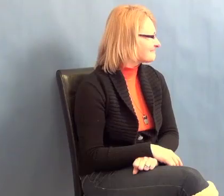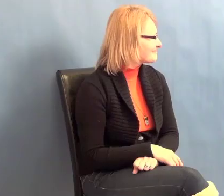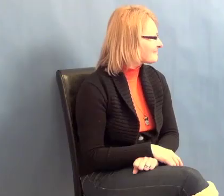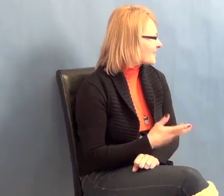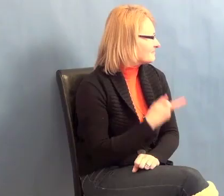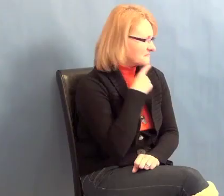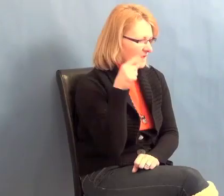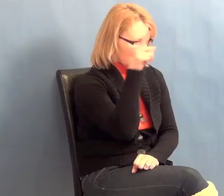Czerwone koło.